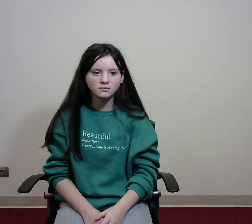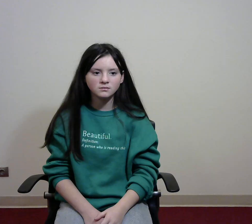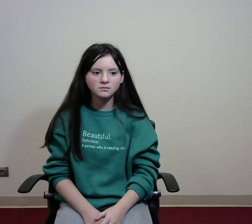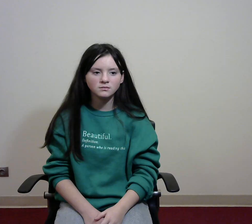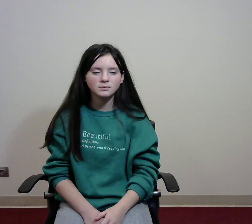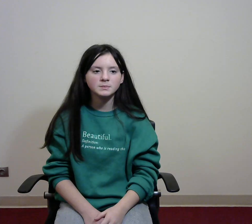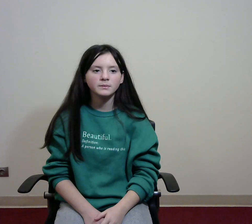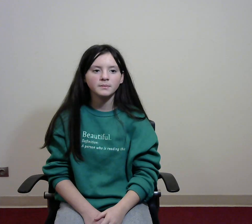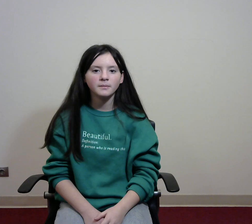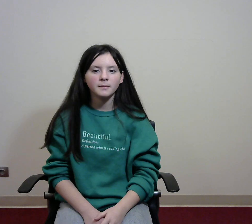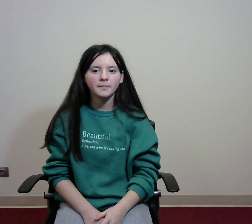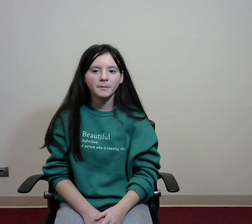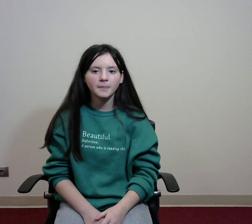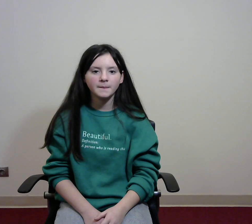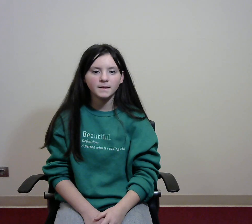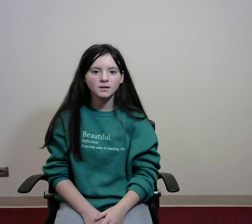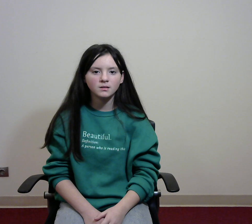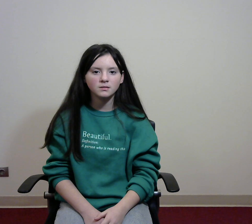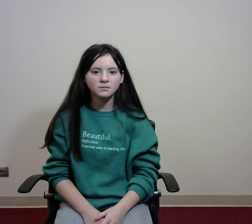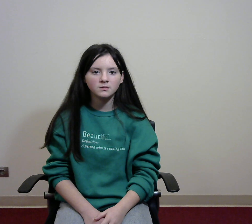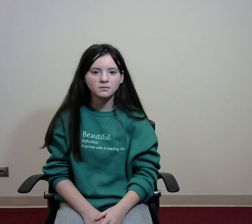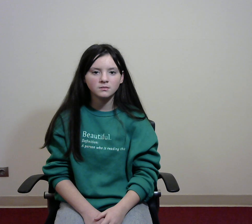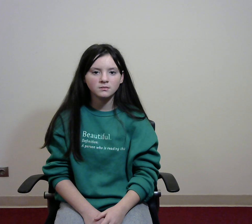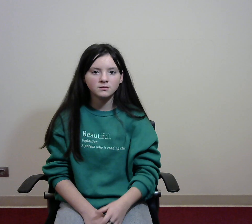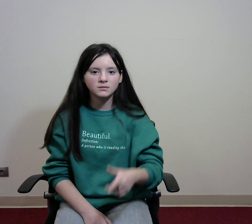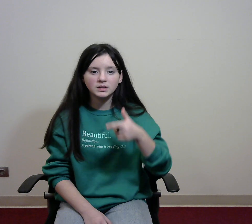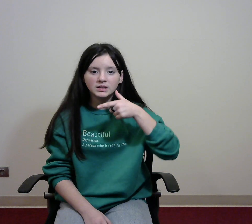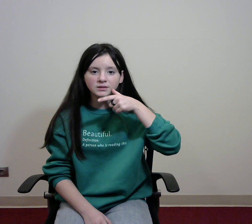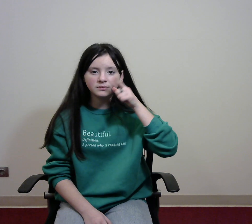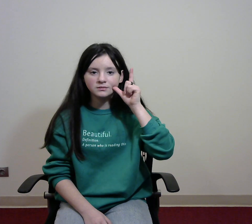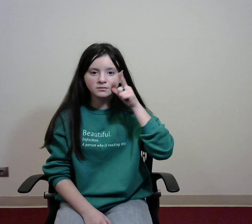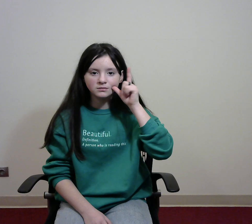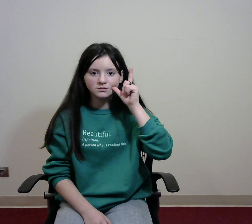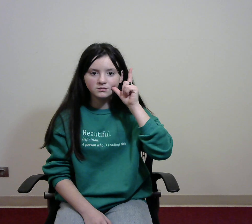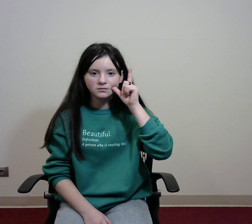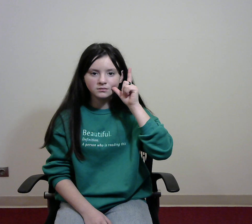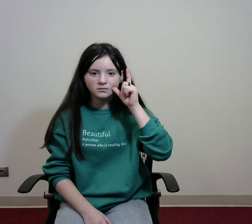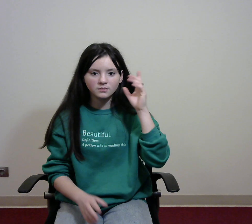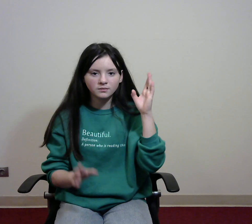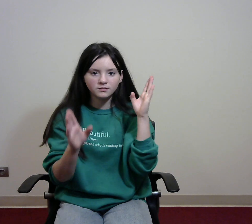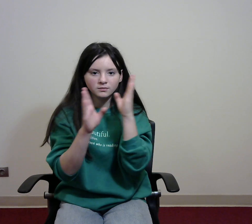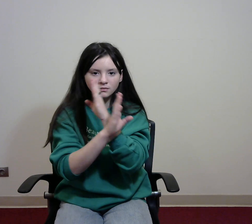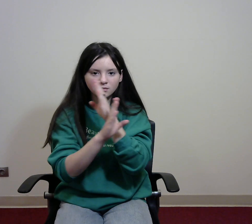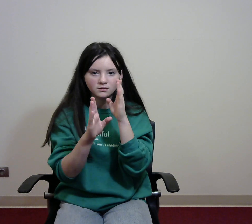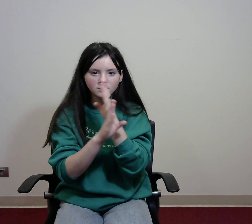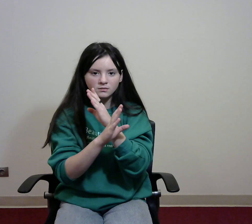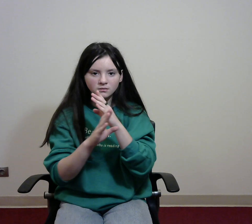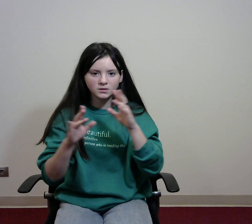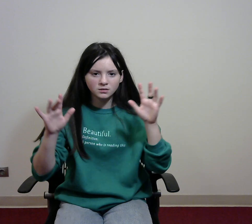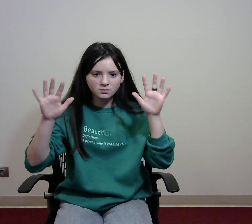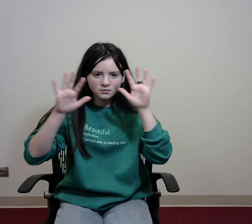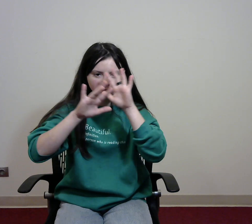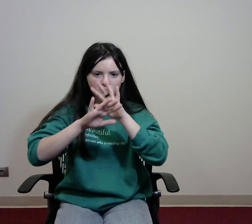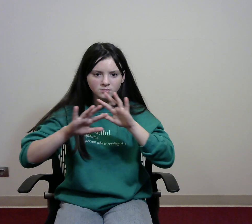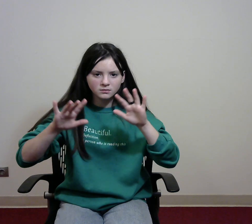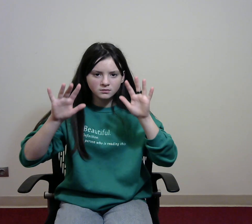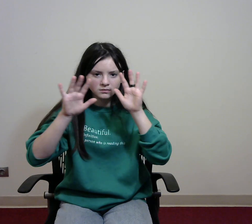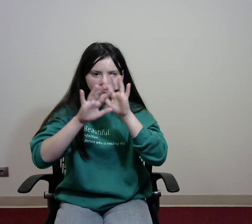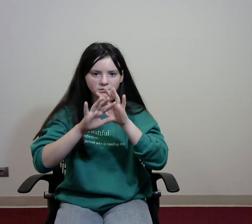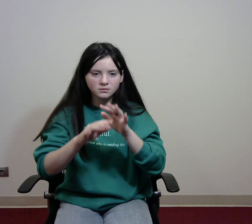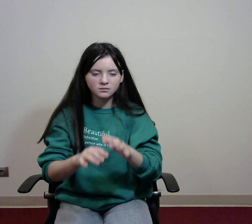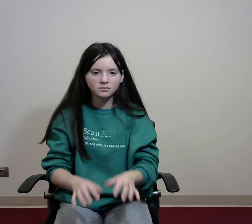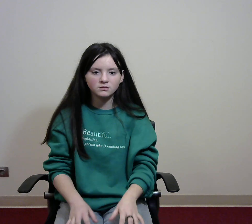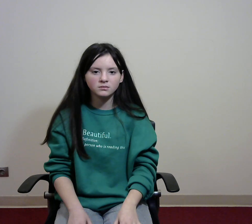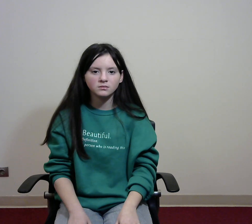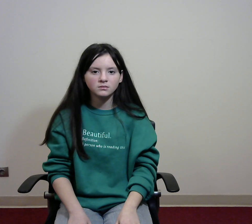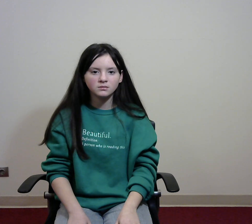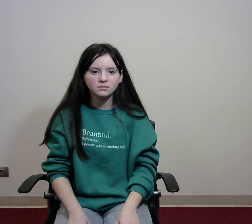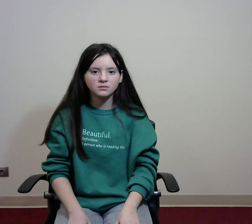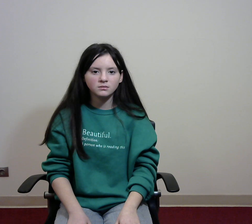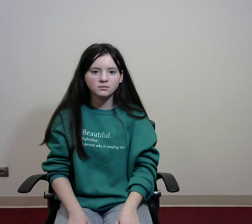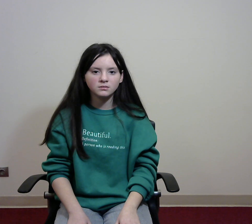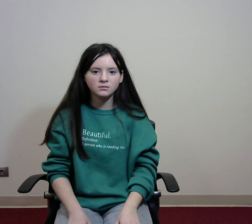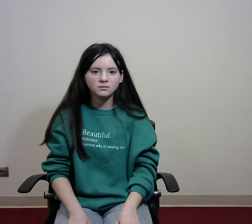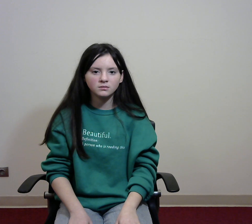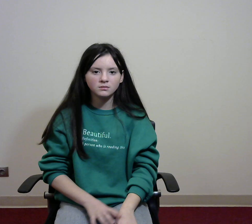Srağagün hava dumanlı idi